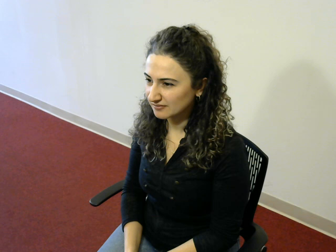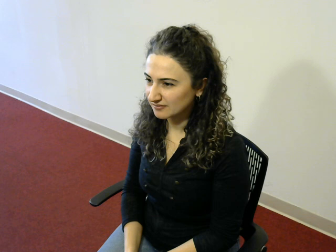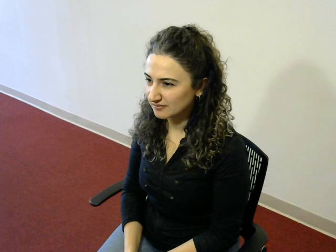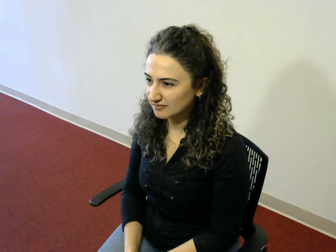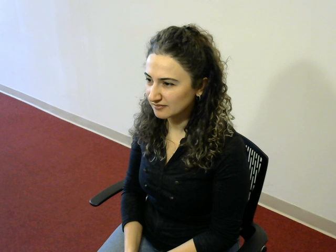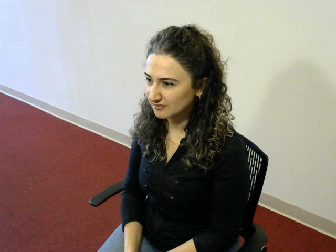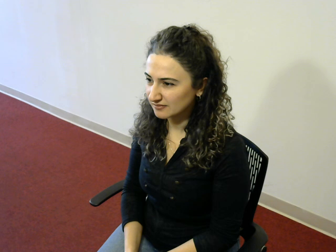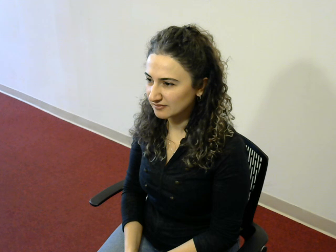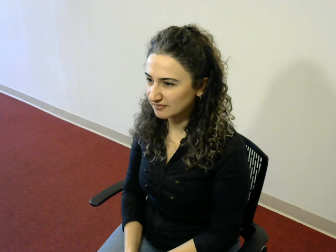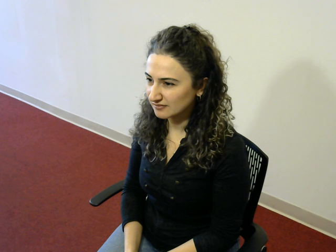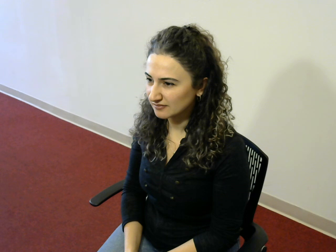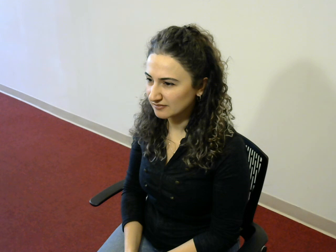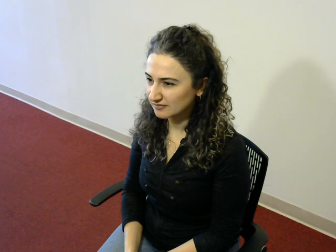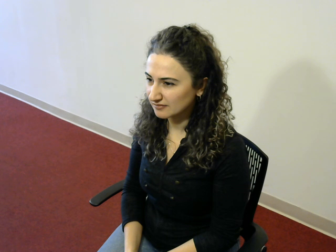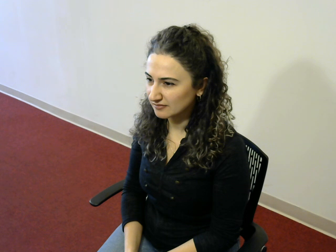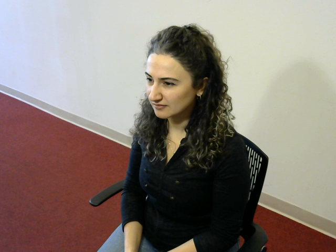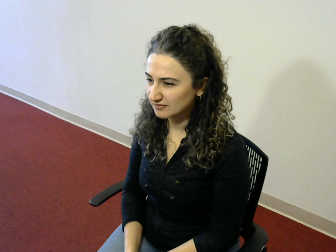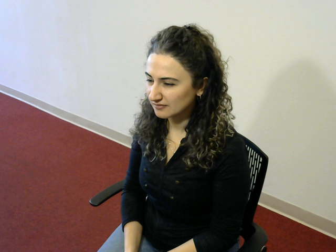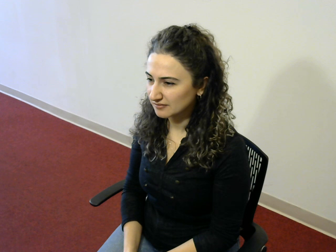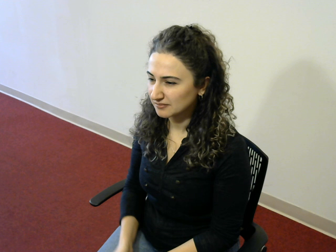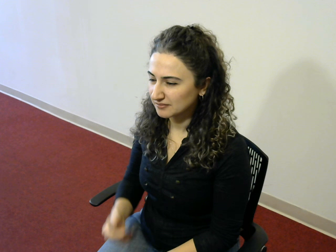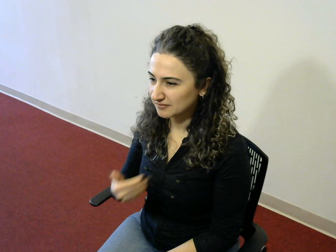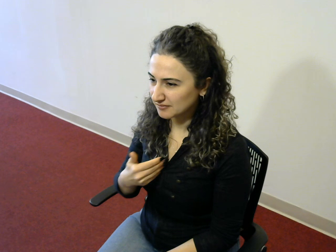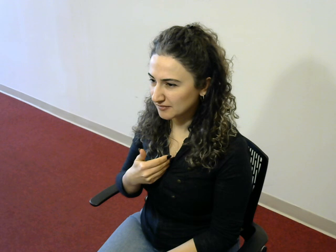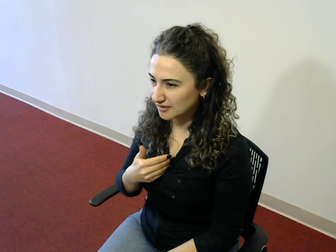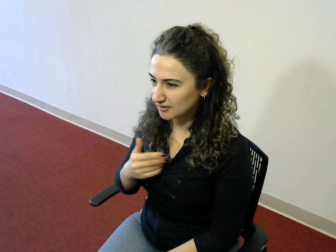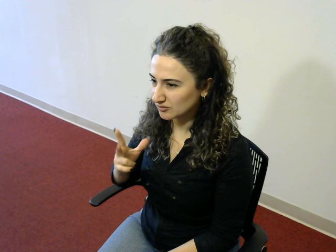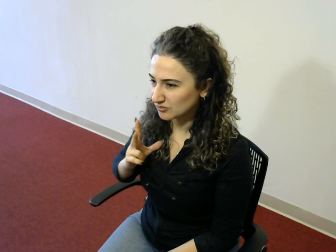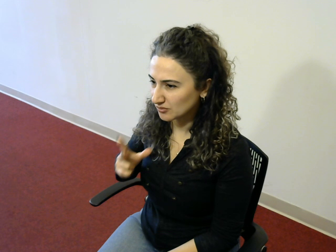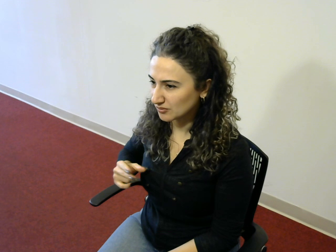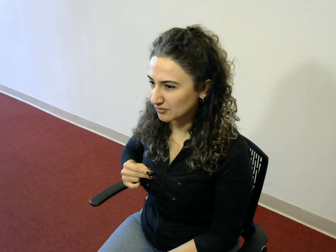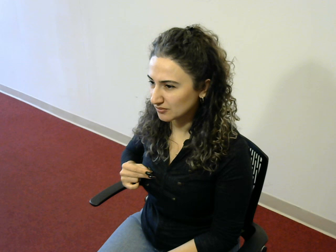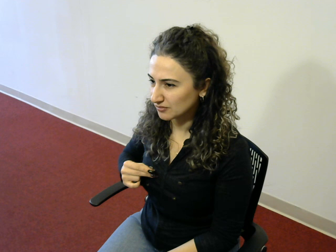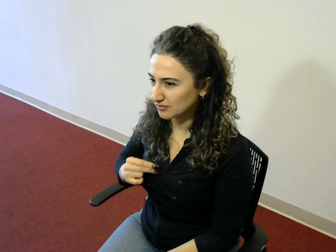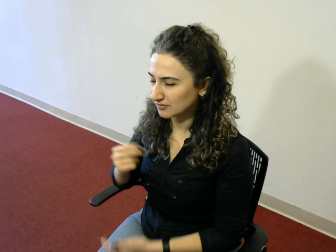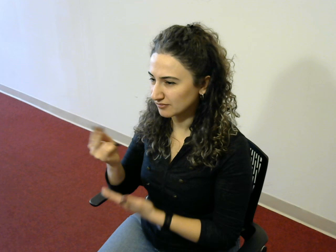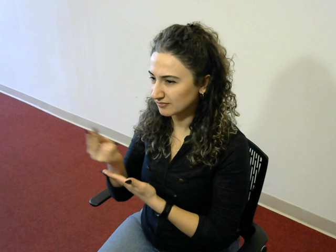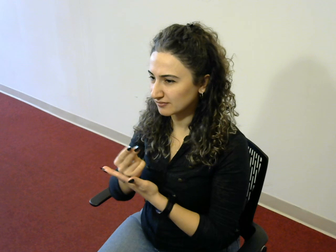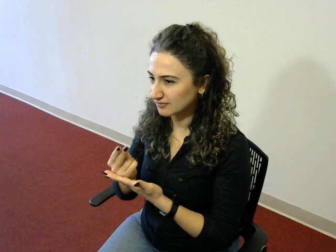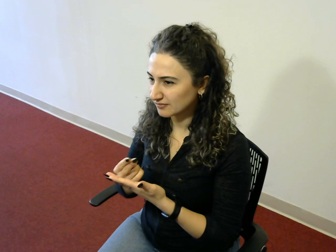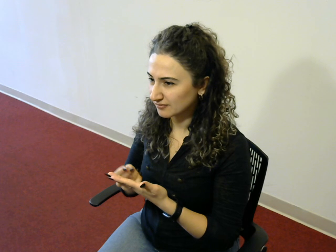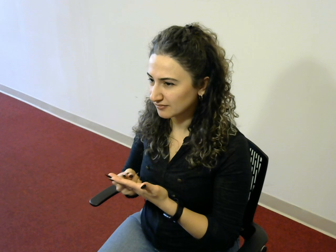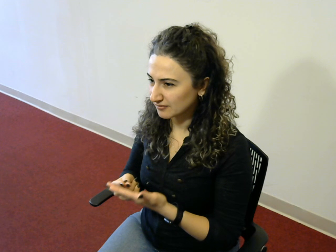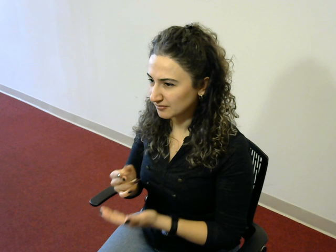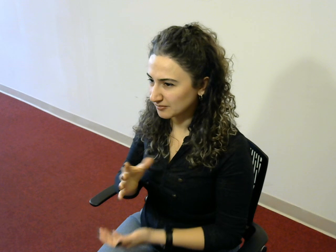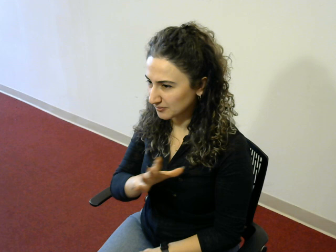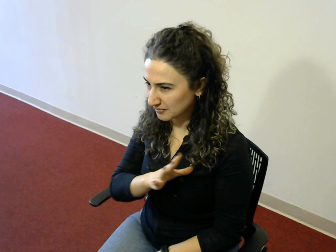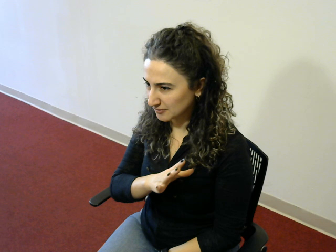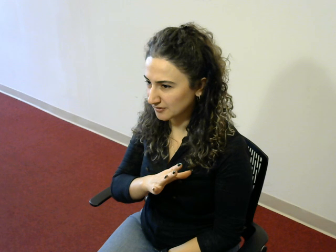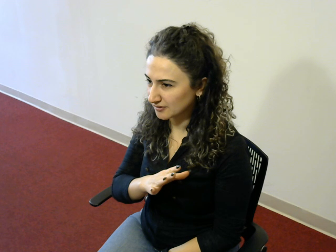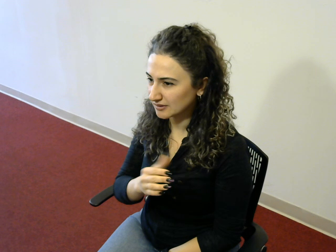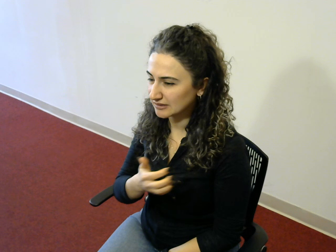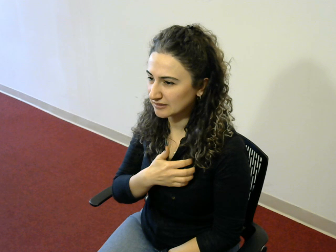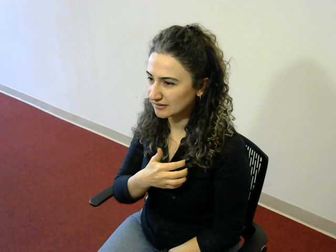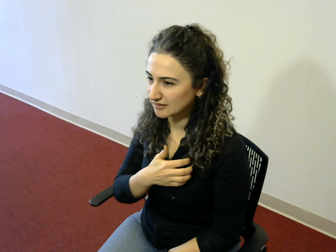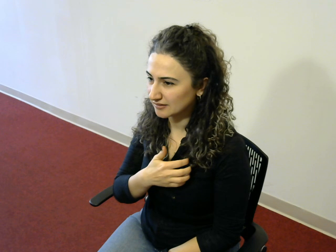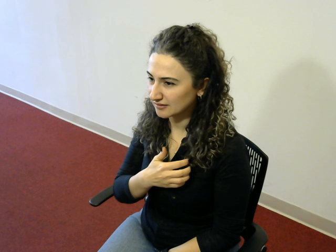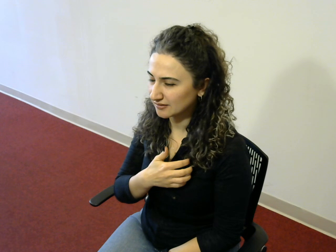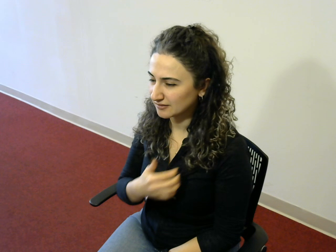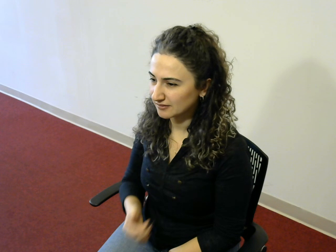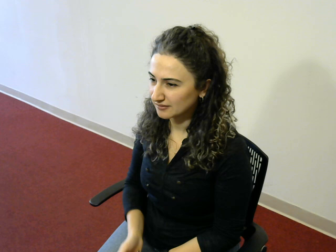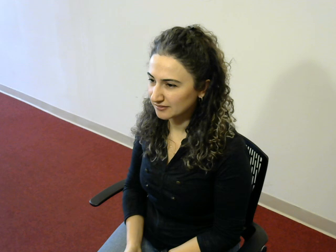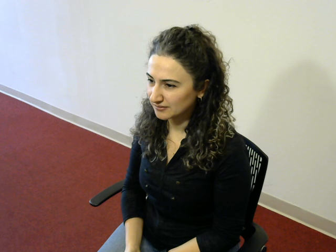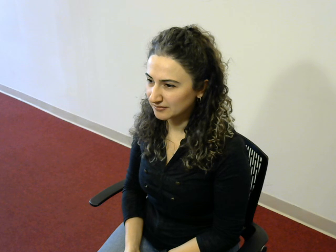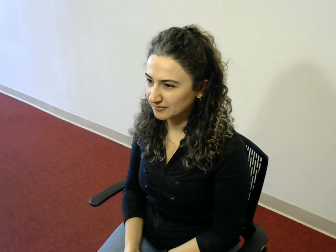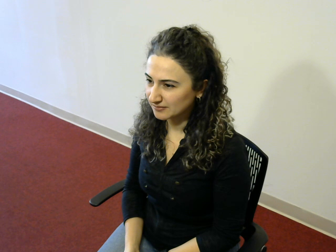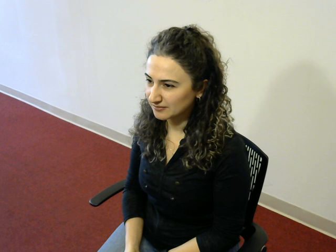Mənim qızım rəssam olmaq istəyir